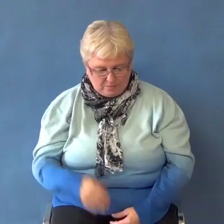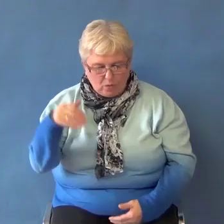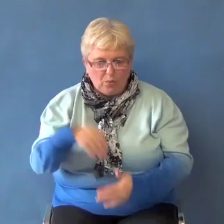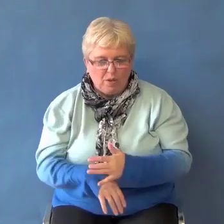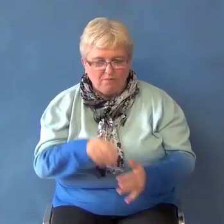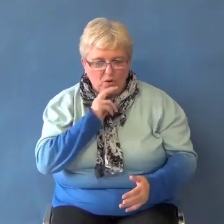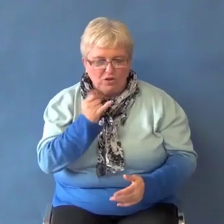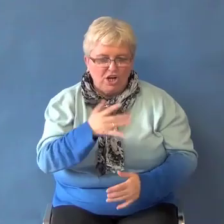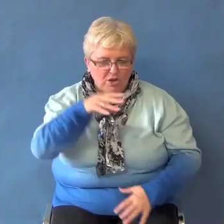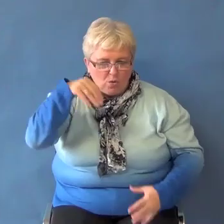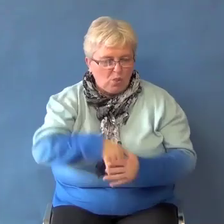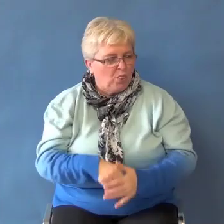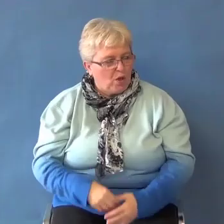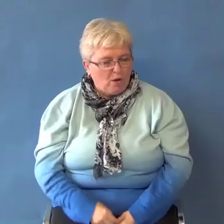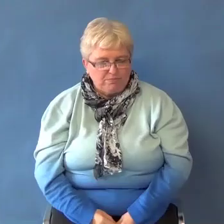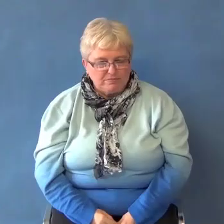Utonięcie w wodzie, dziecko tonie.